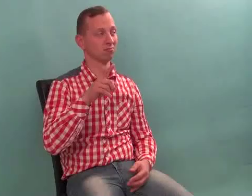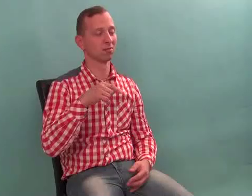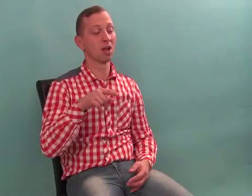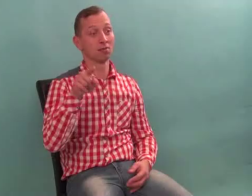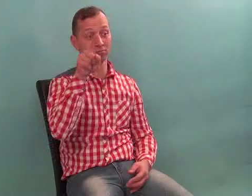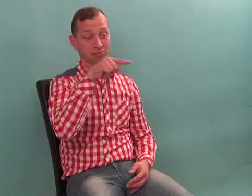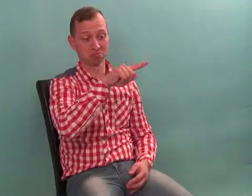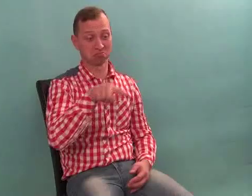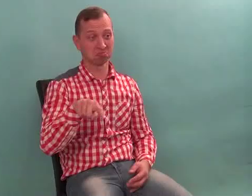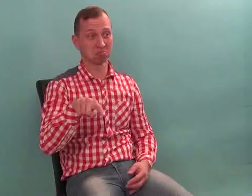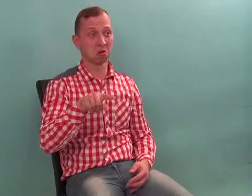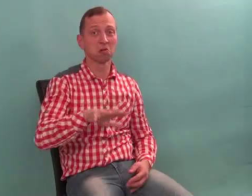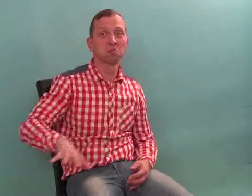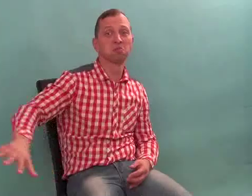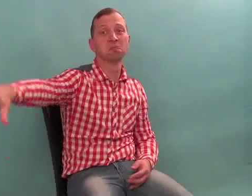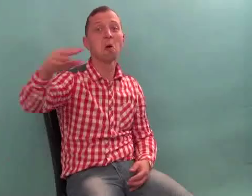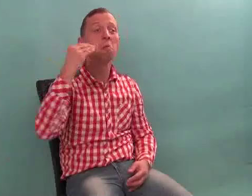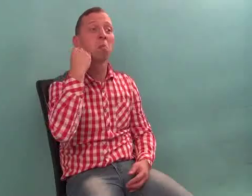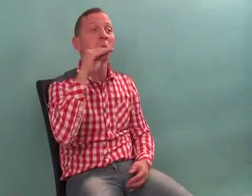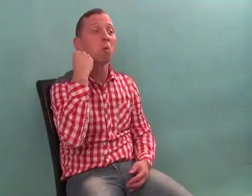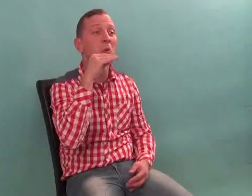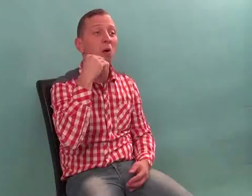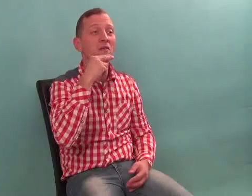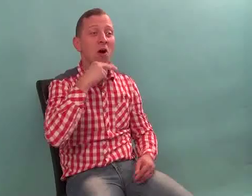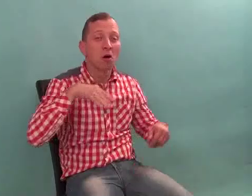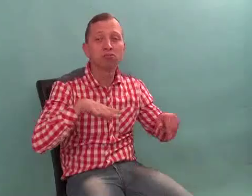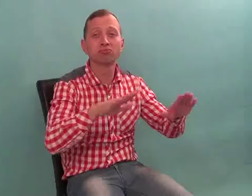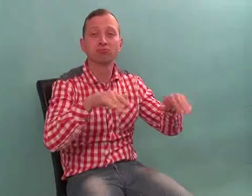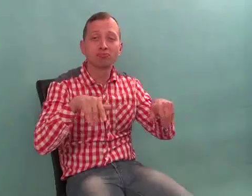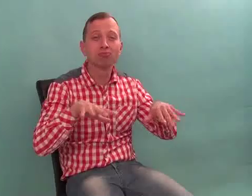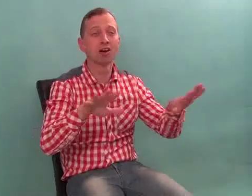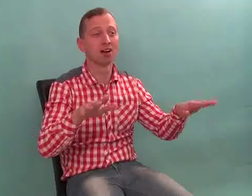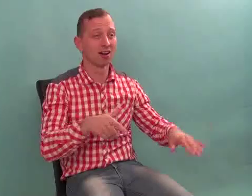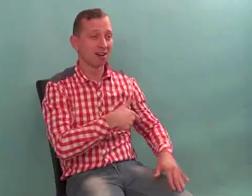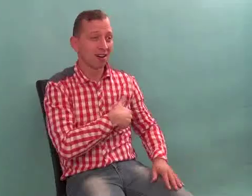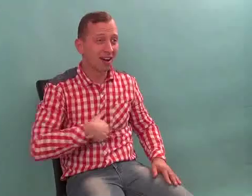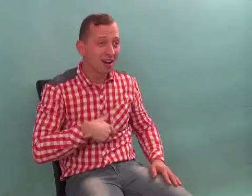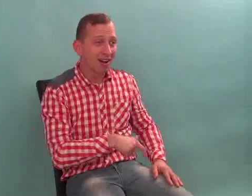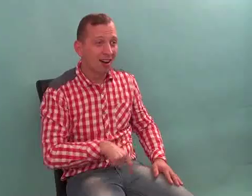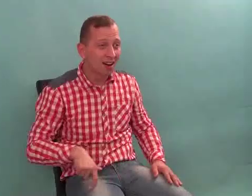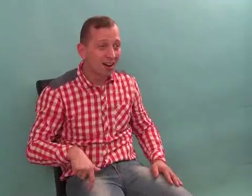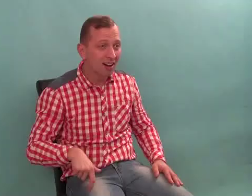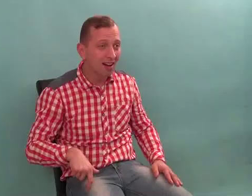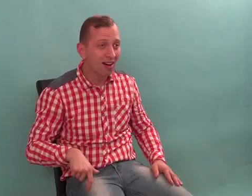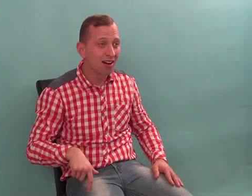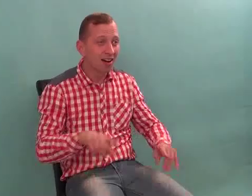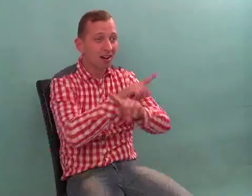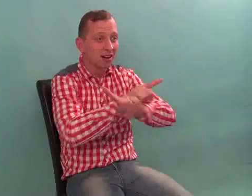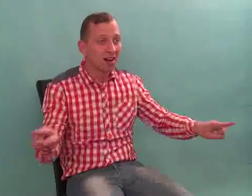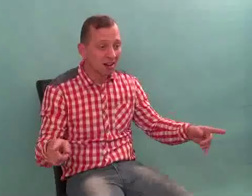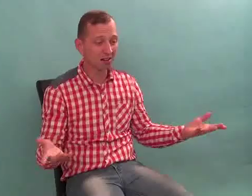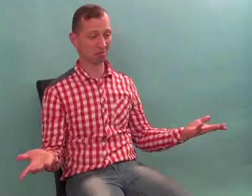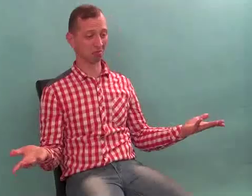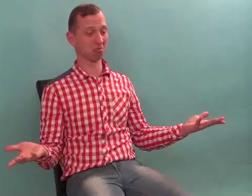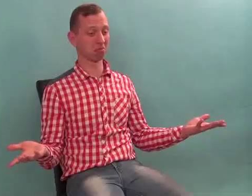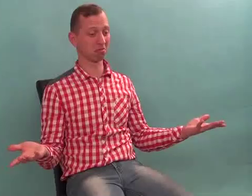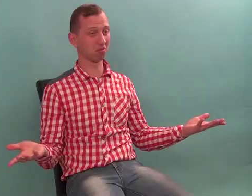Okrągły skreślony znak, miejsce, nad morzem, ludzie muszą pływać w kostiumie, bez kostiumu nie wolno.